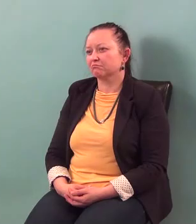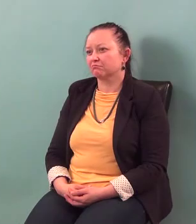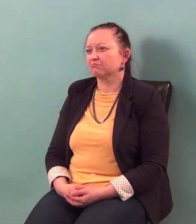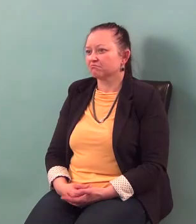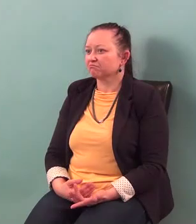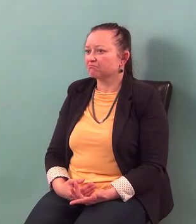No właśnie.